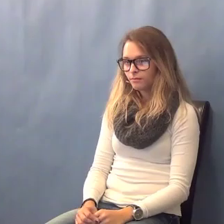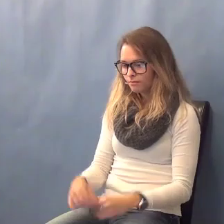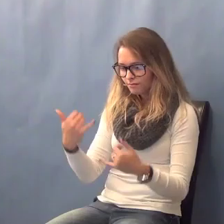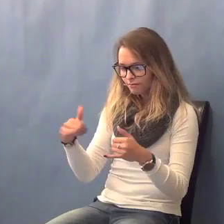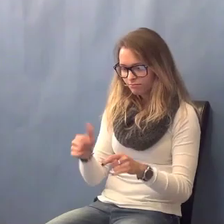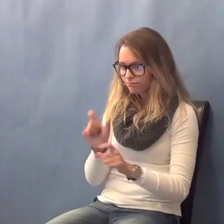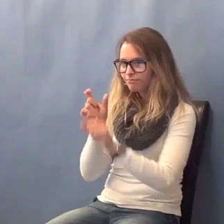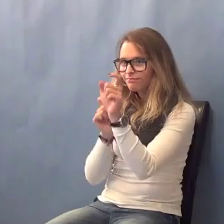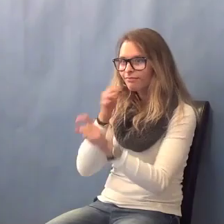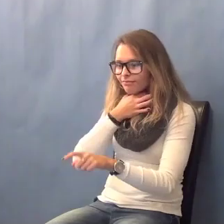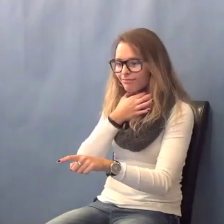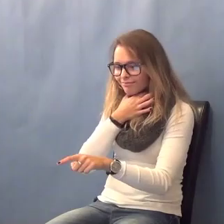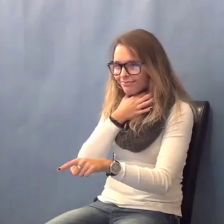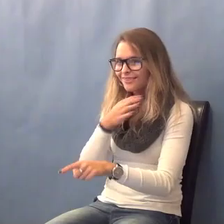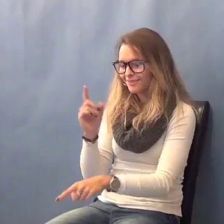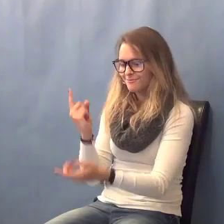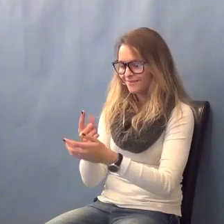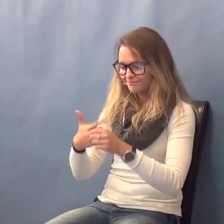Inne terminy, grafik był bardzo ciasny, ale się udało, ten dwudziesty piąty i dwudziesty szósty.